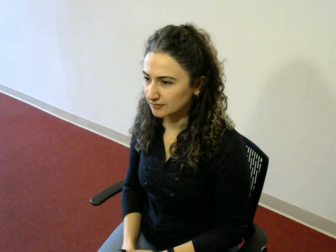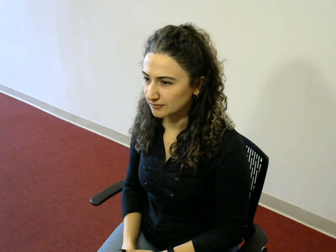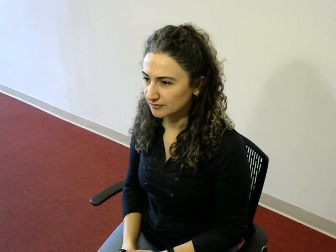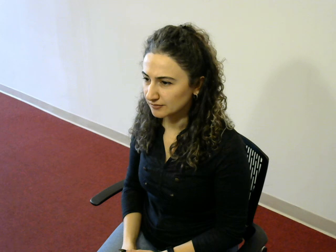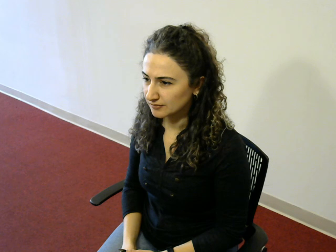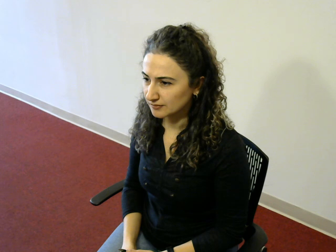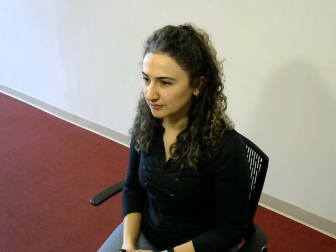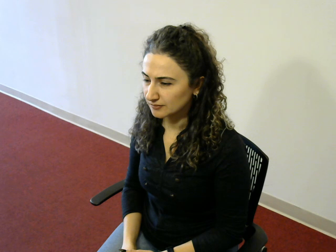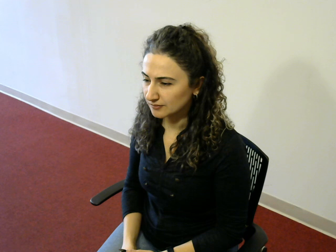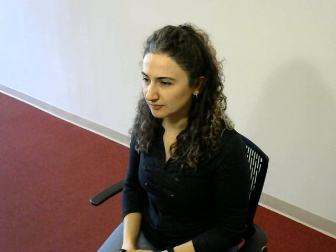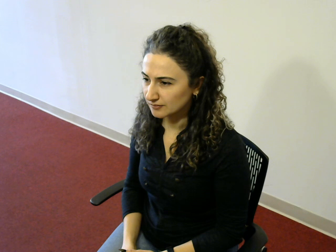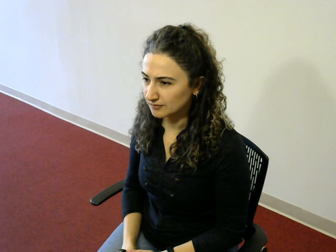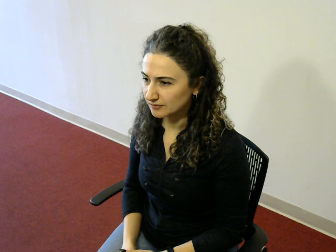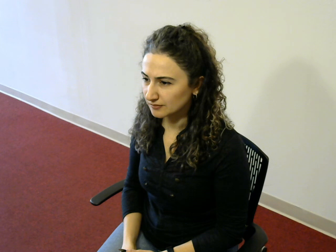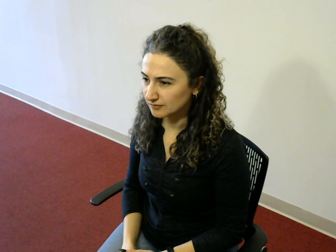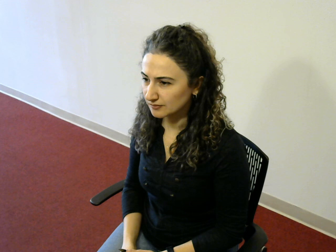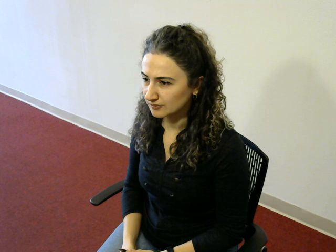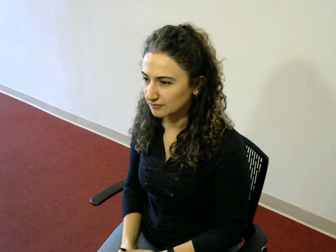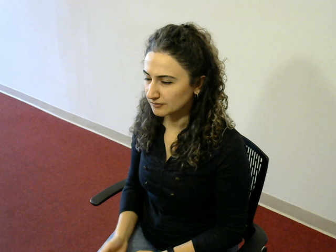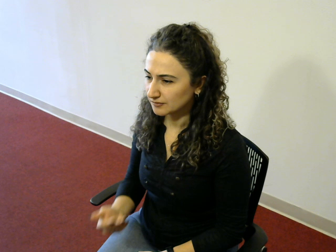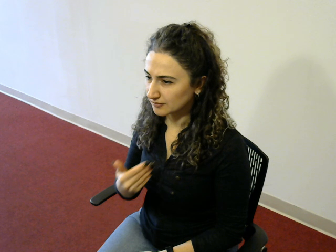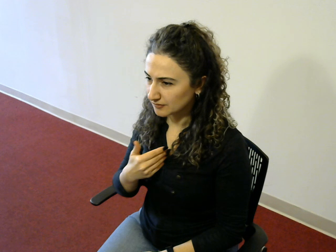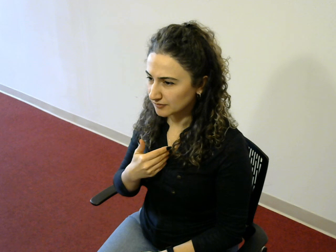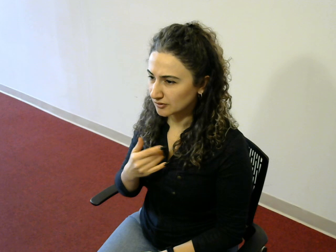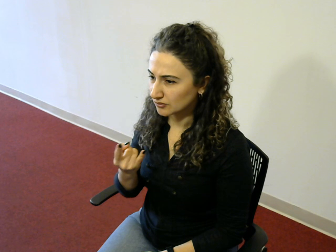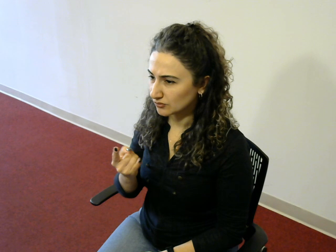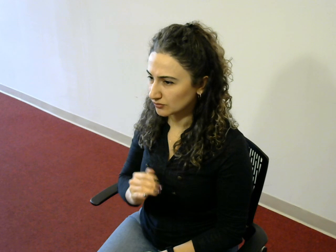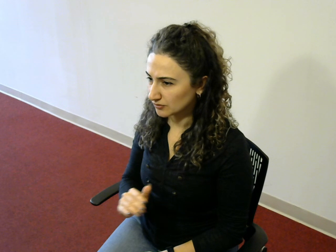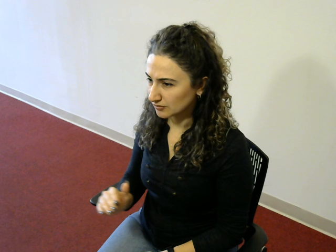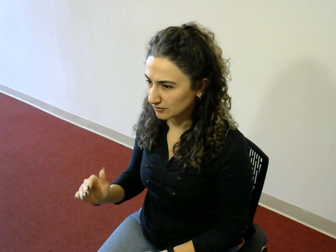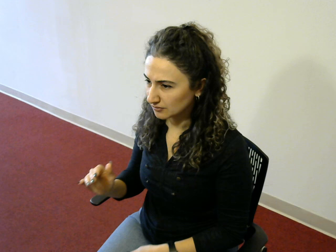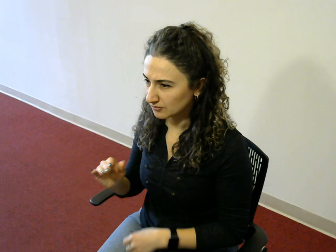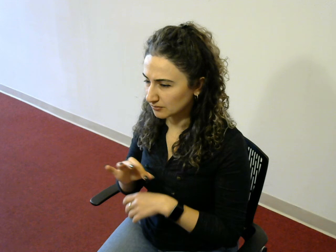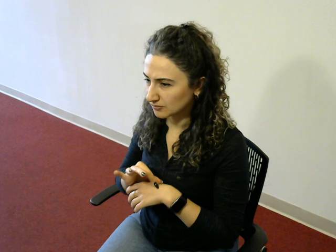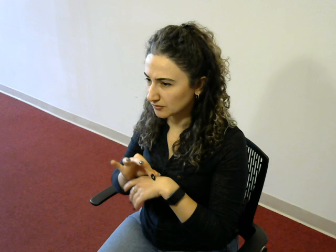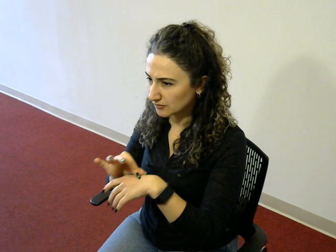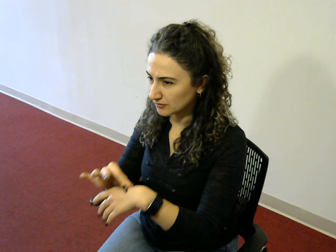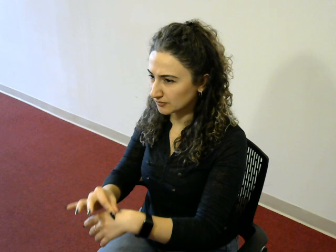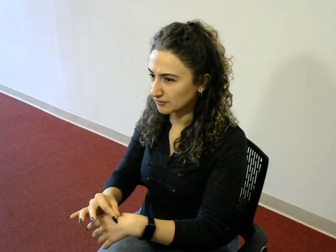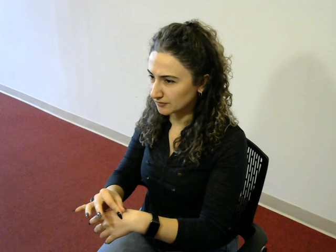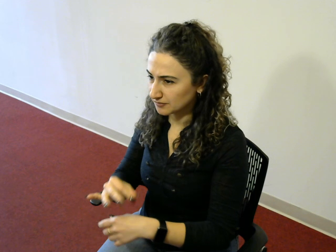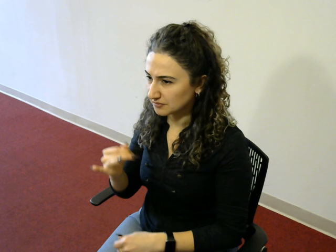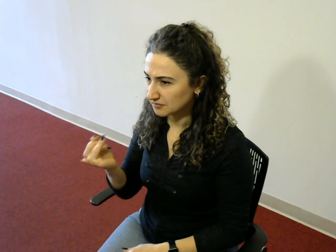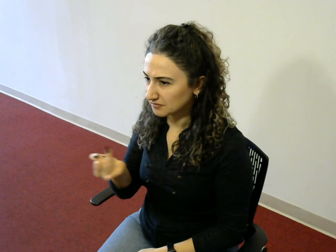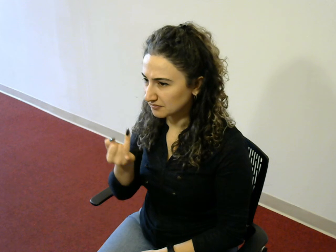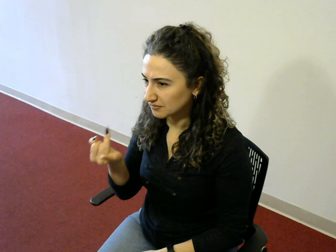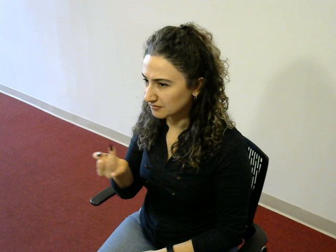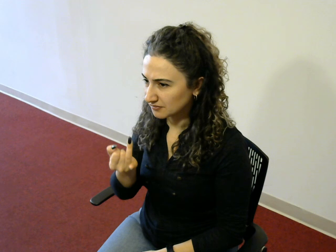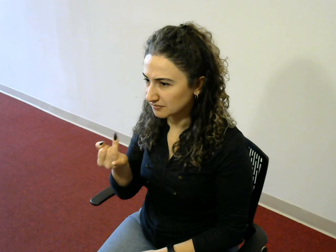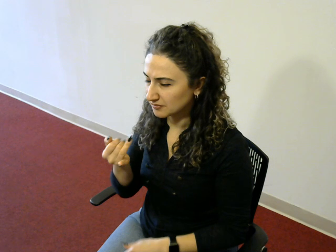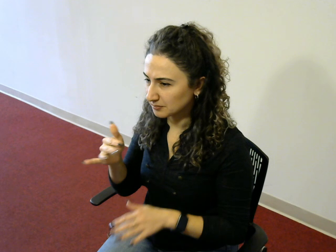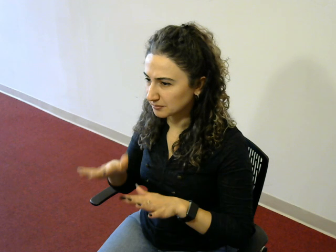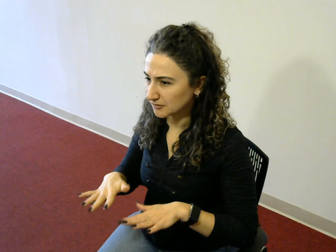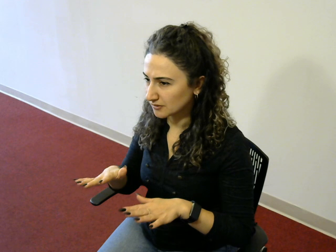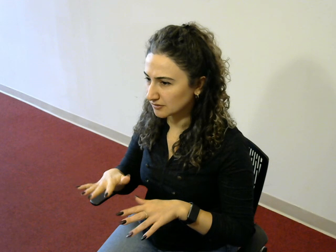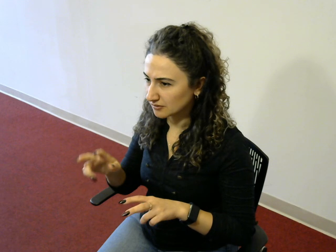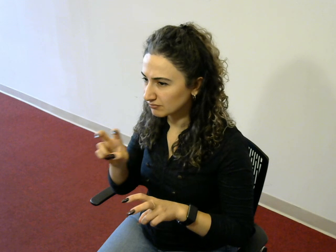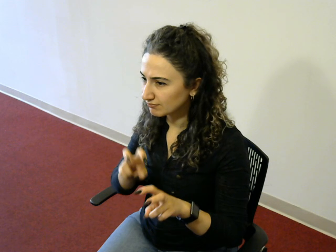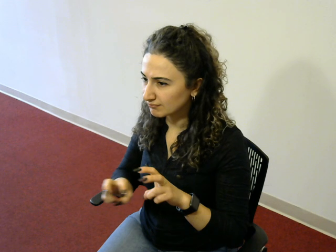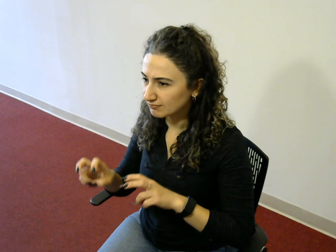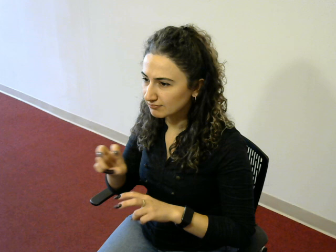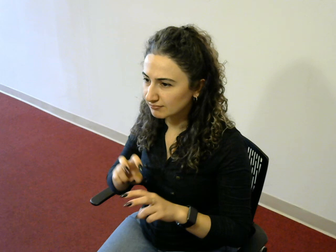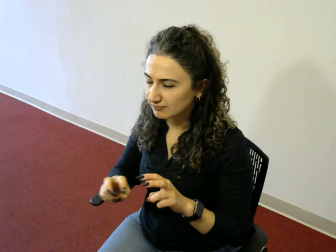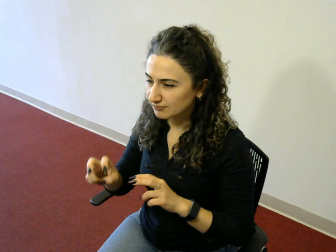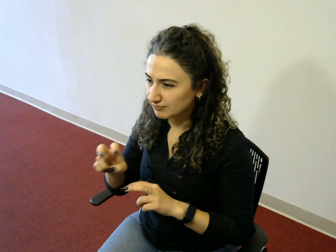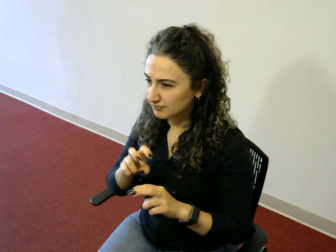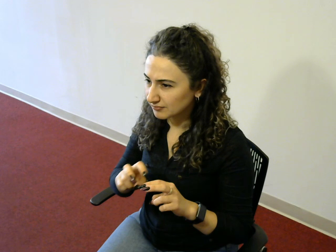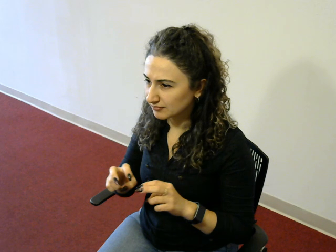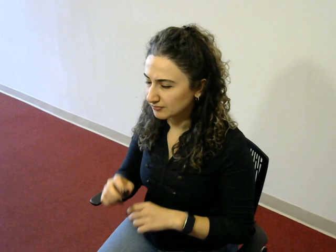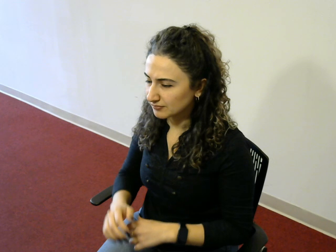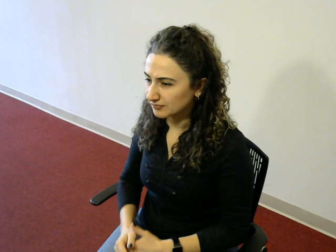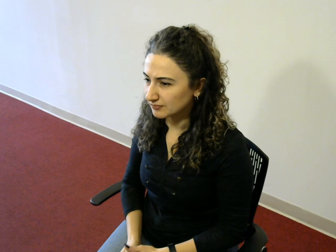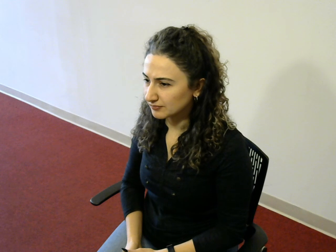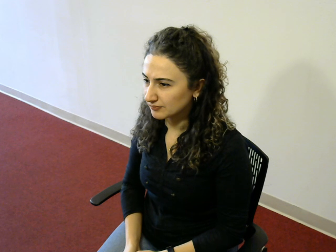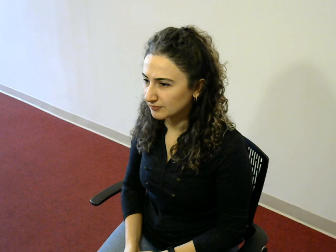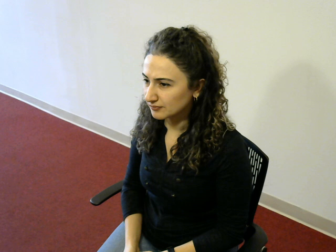Mən uşaqlarımı aparmağa maraqlı yer axtarıram